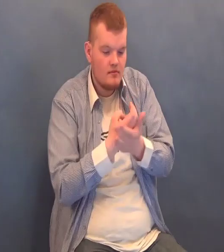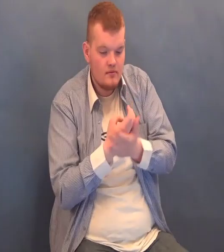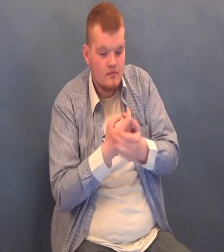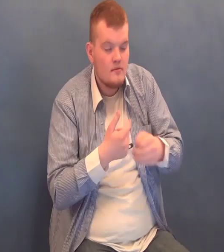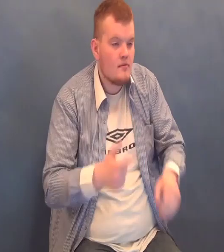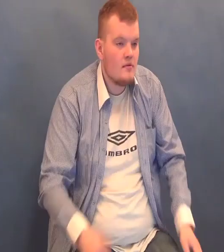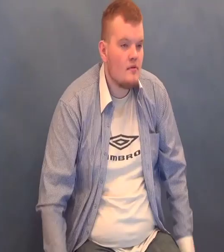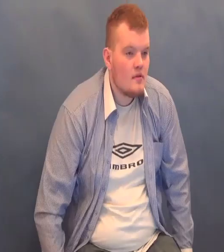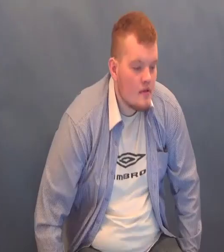Lutego.